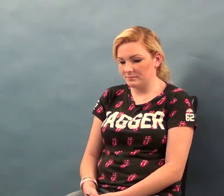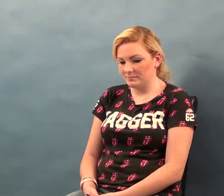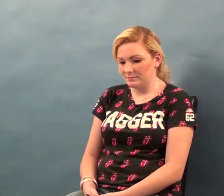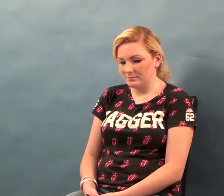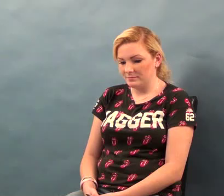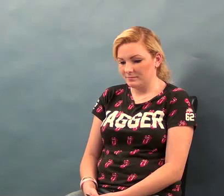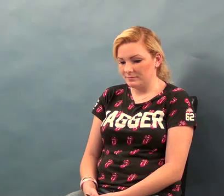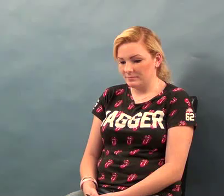Rower.